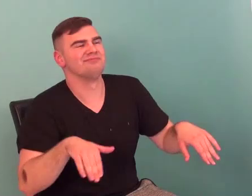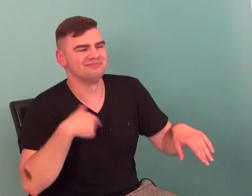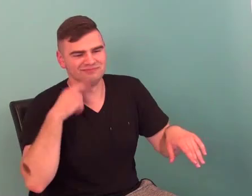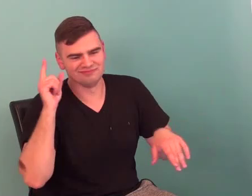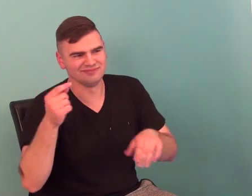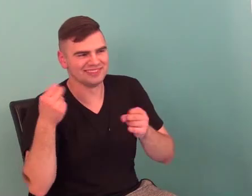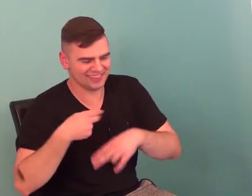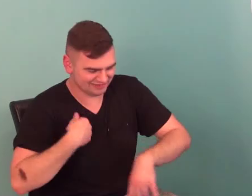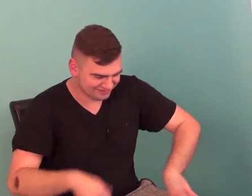Poszedłbym do kina.